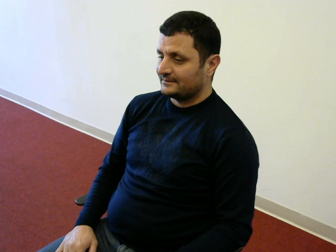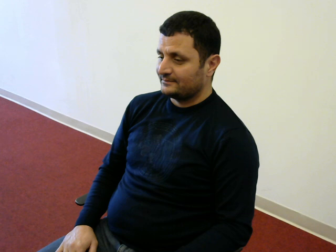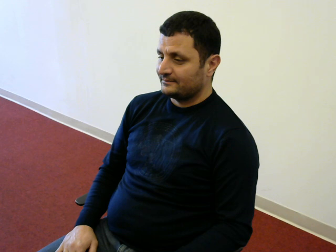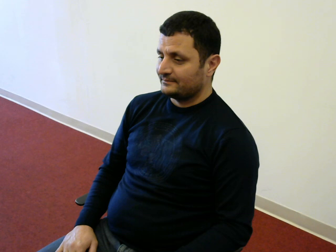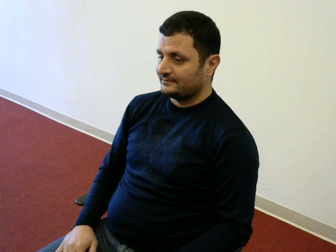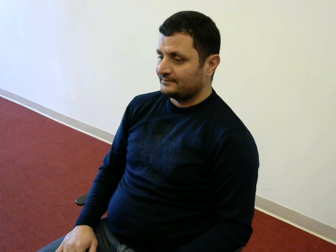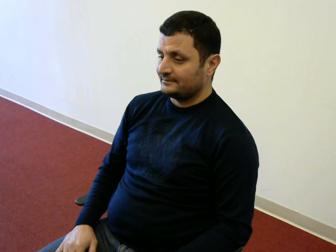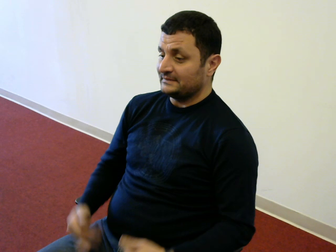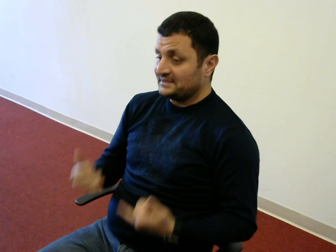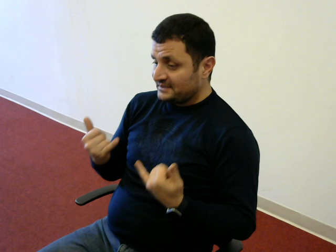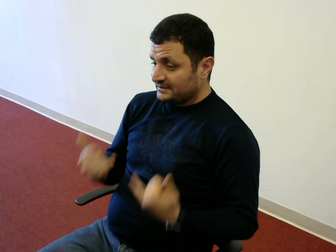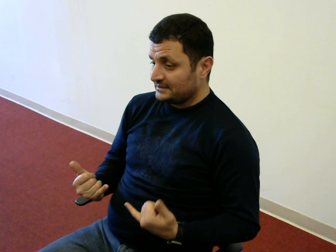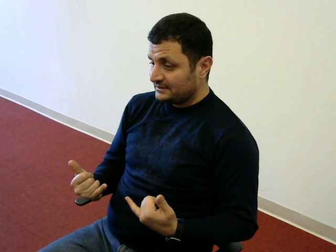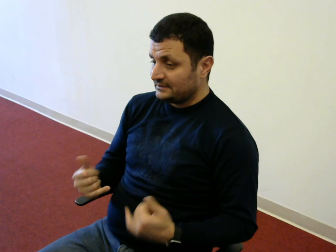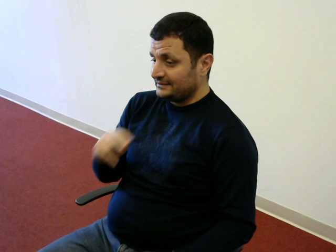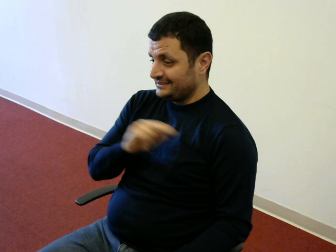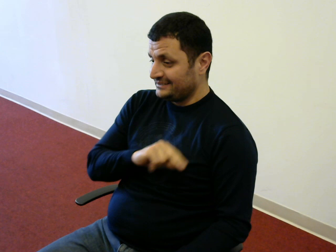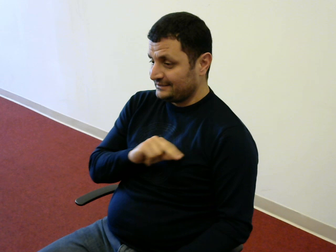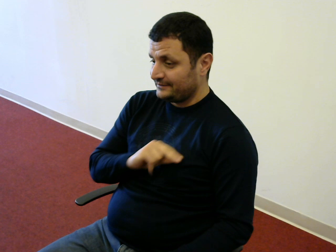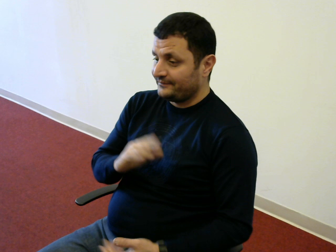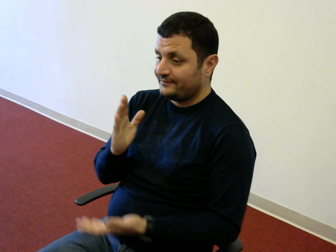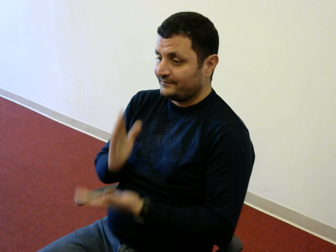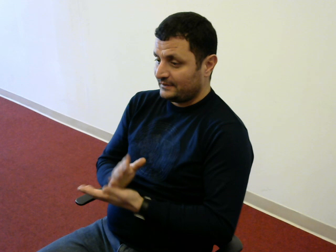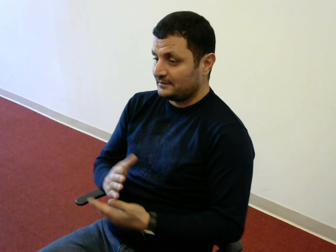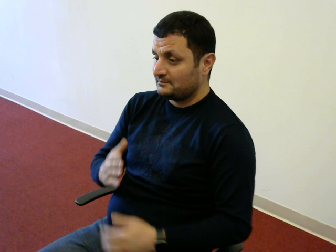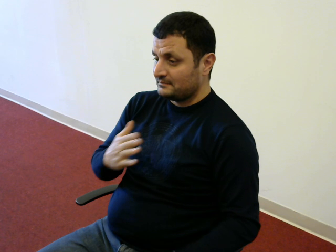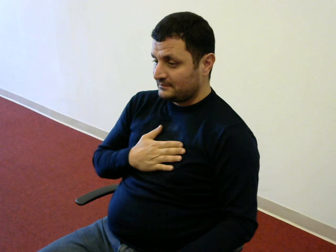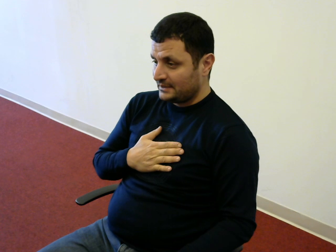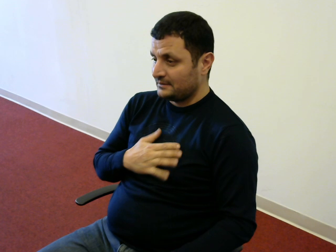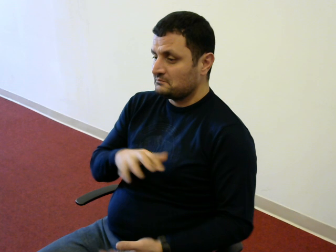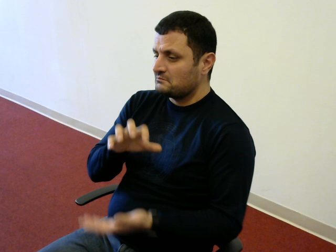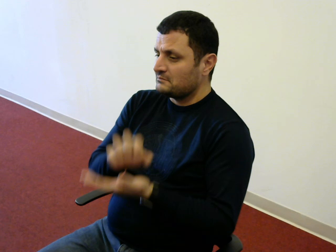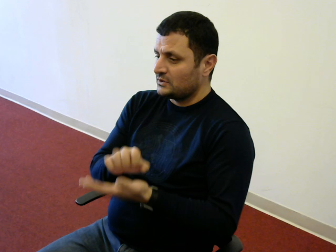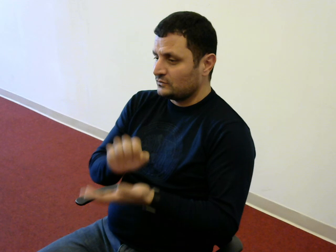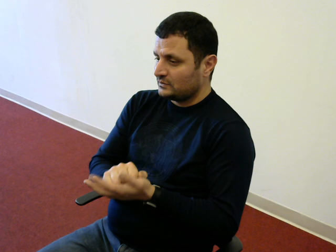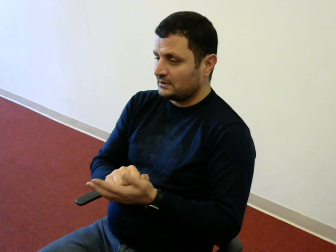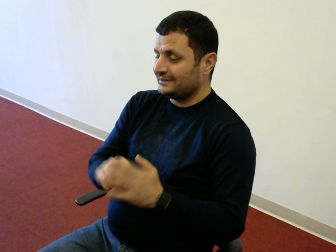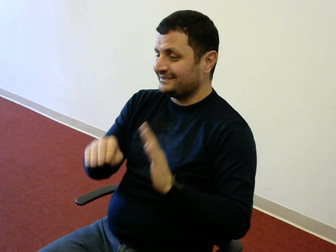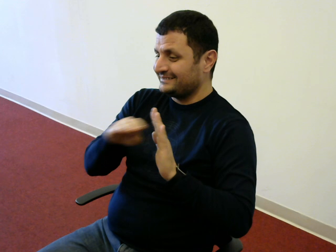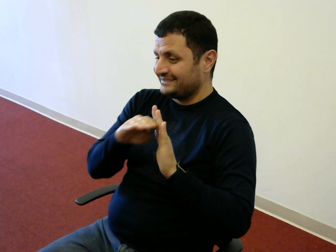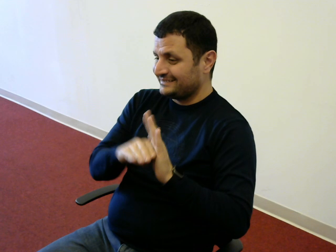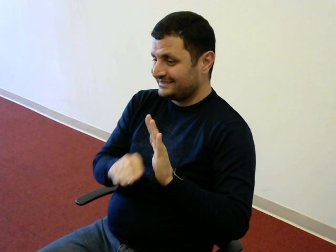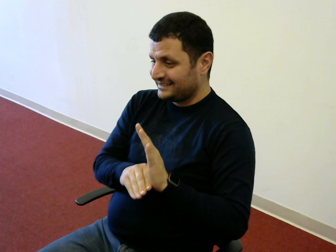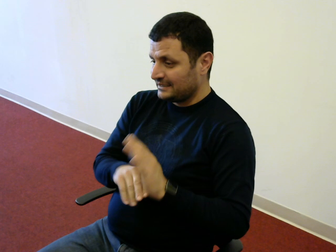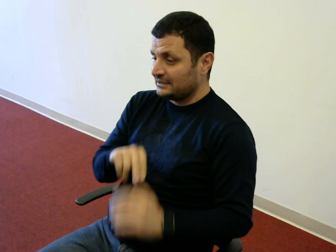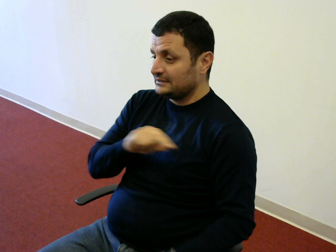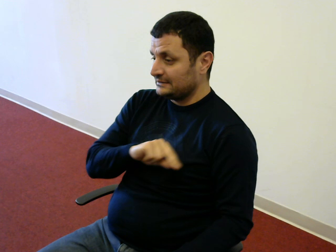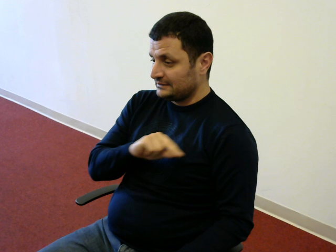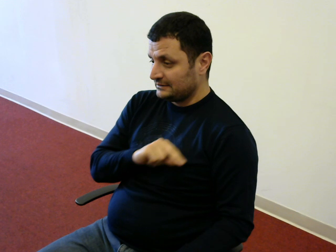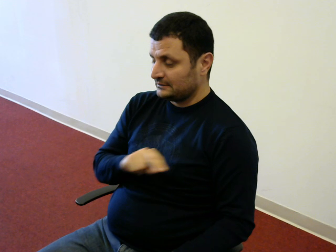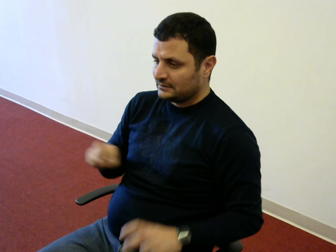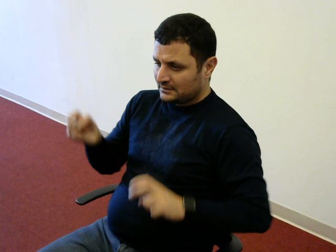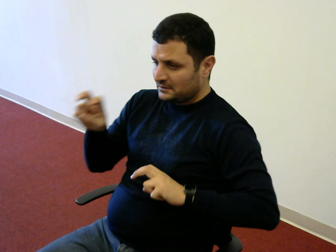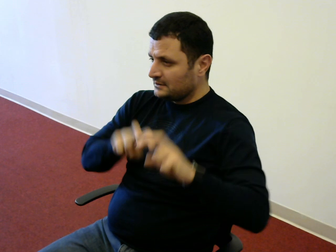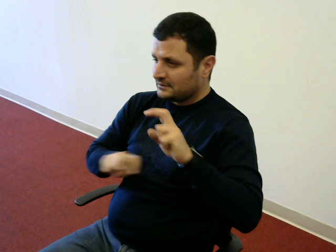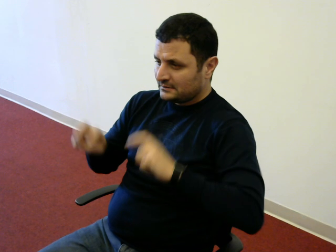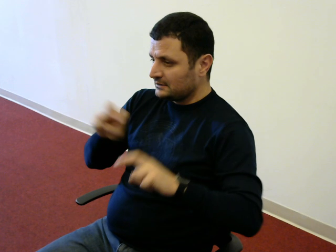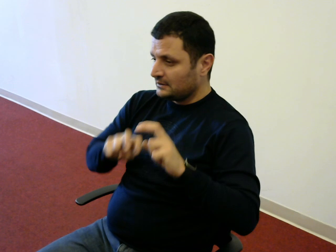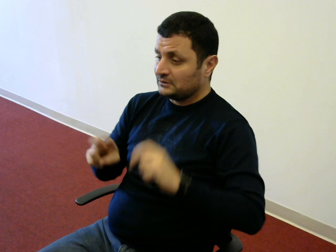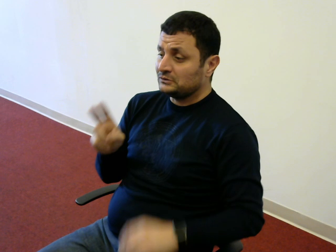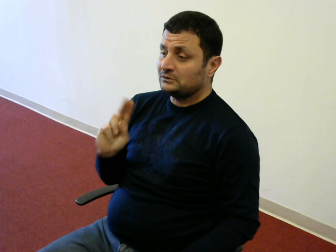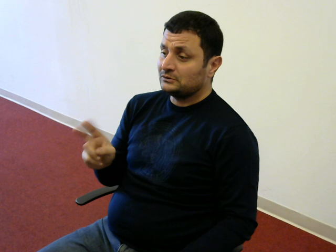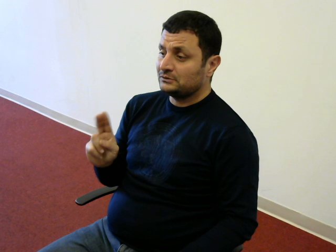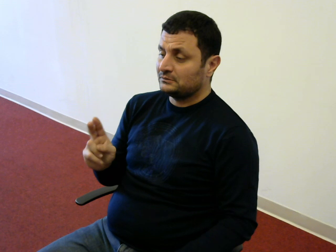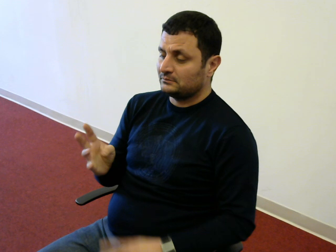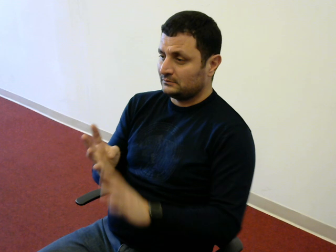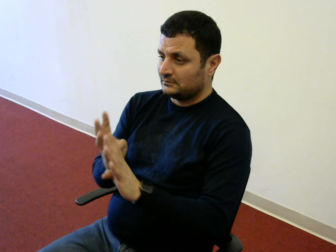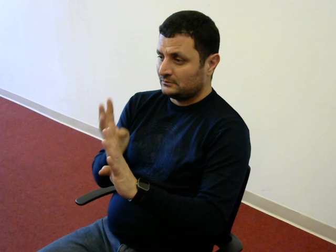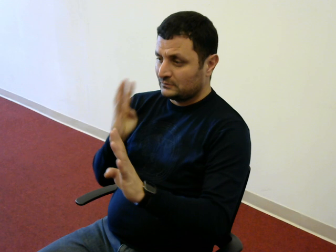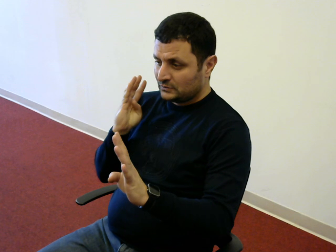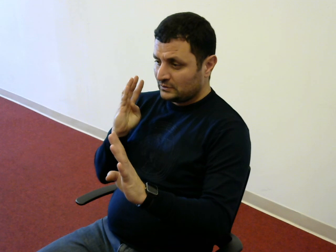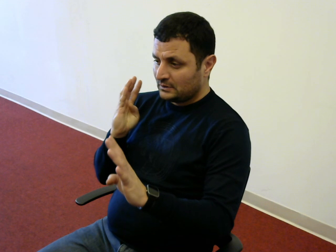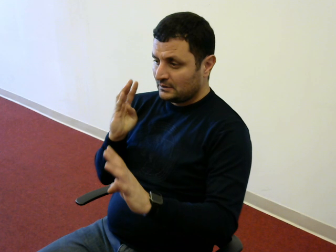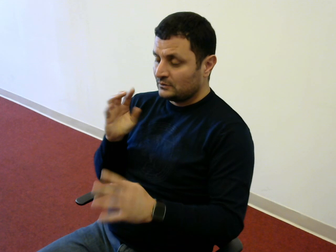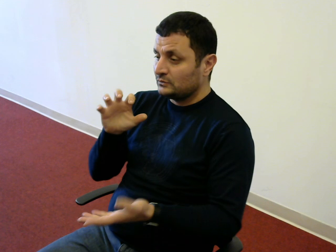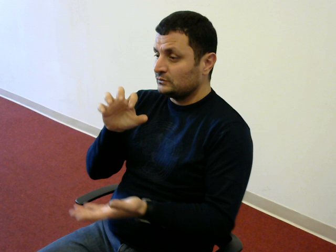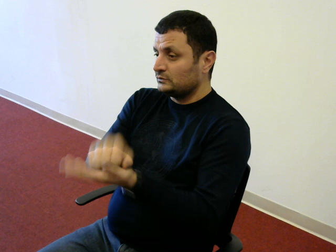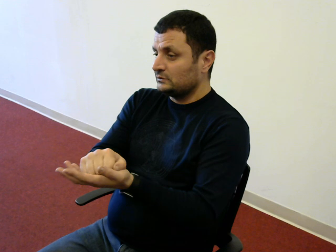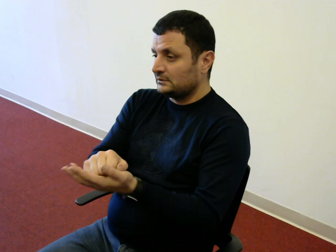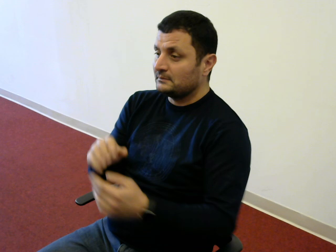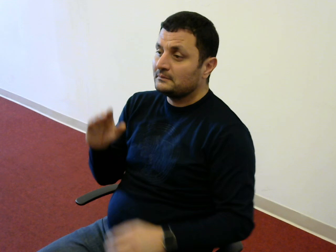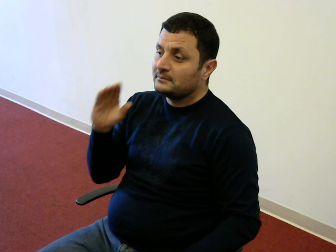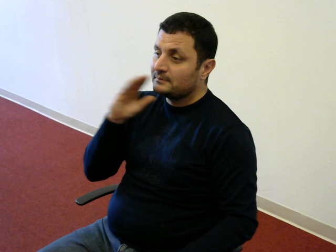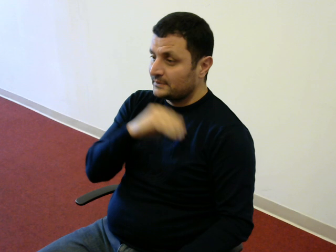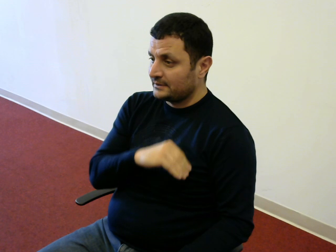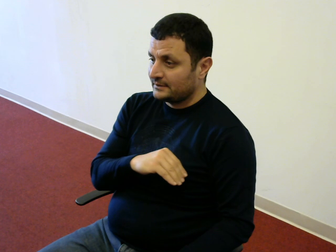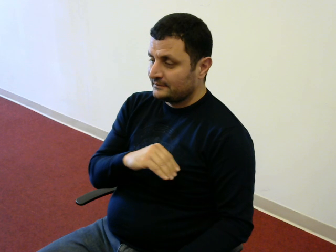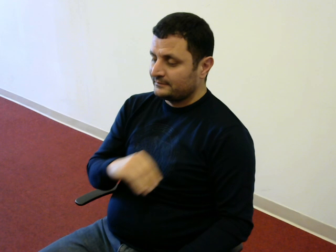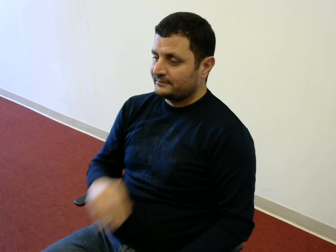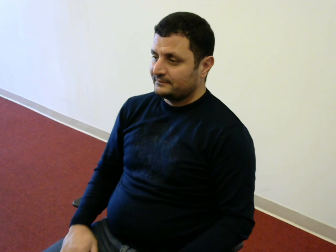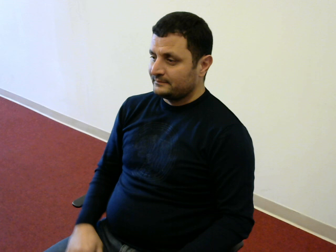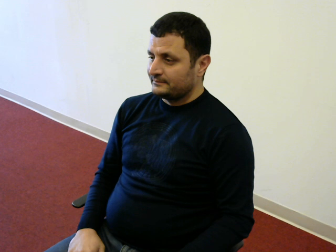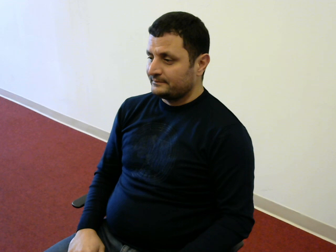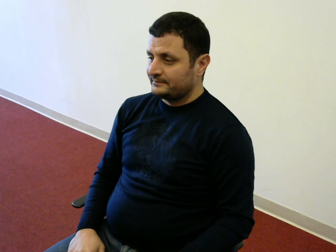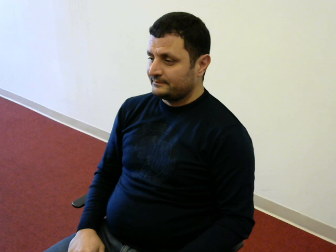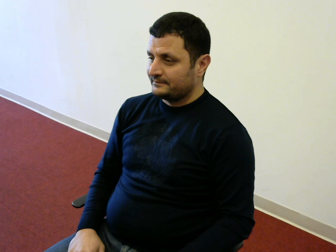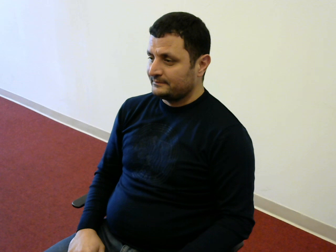İndi işim var, mən Məşğulluq sistemində iş axtaran kimi növbə tuta bilərəmmi?